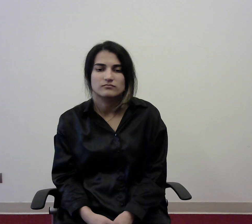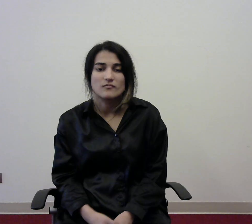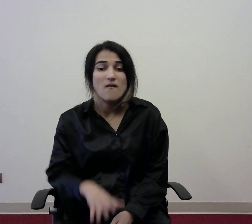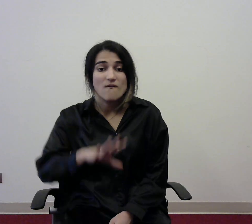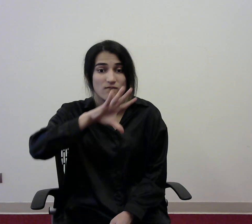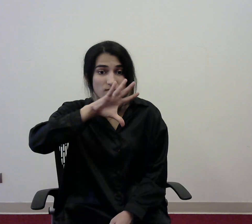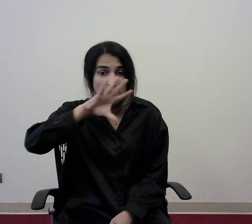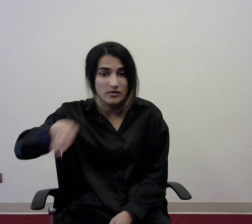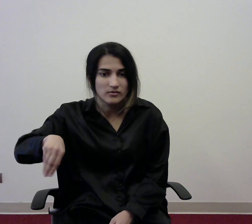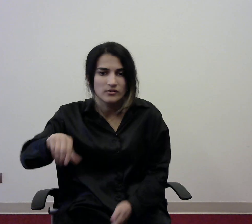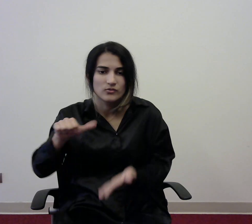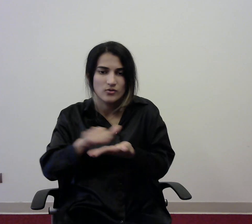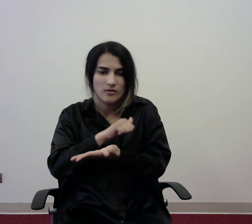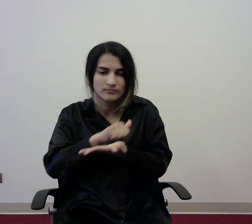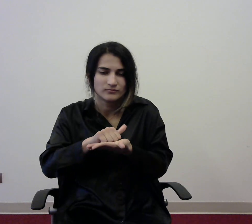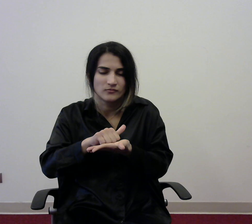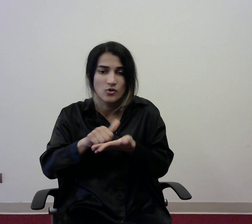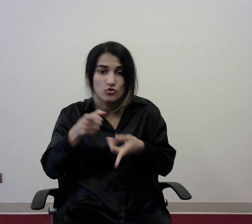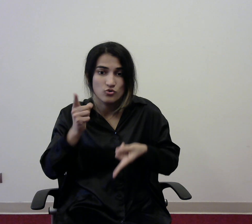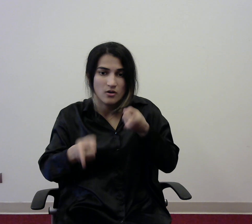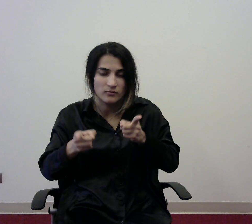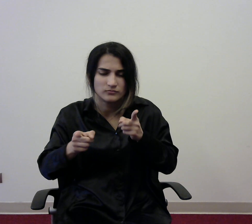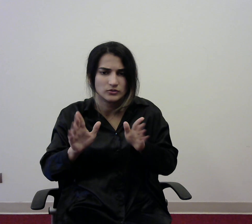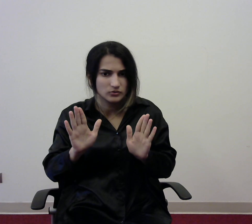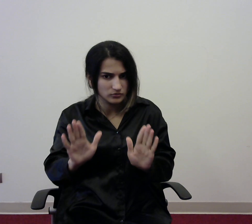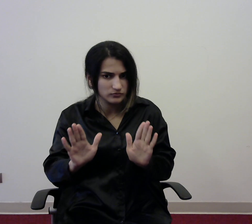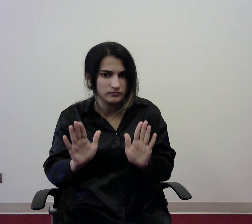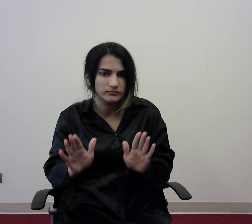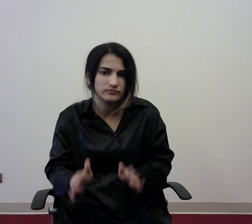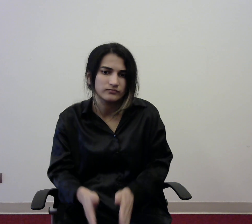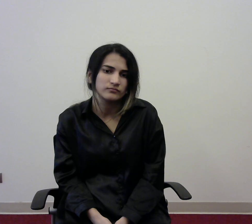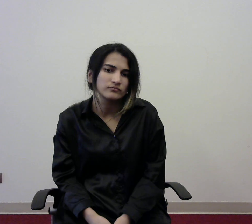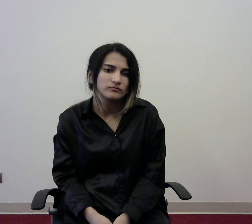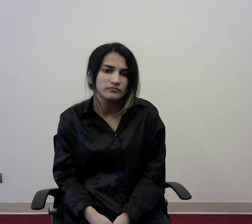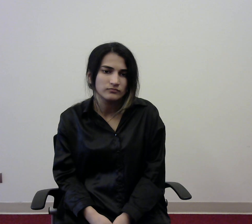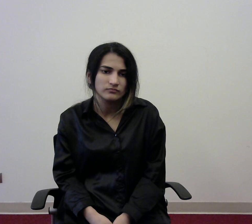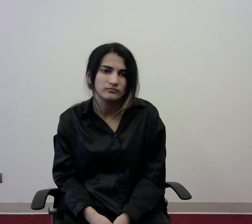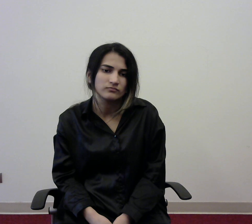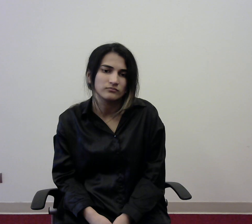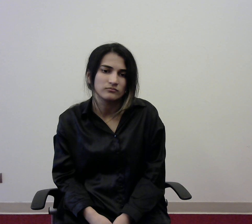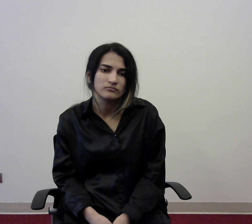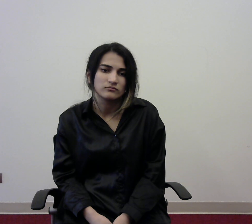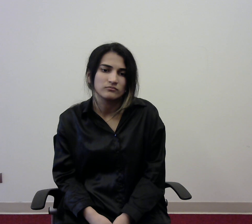Bütün sənədlərin əsli olmalıdır